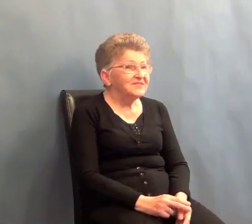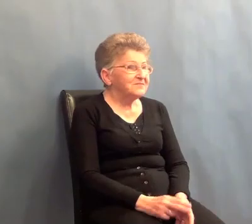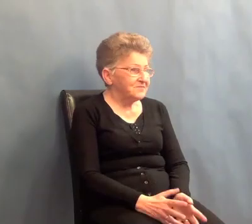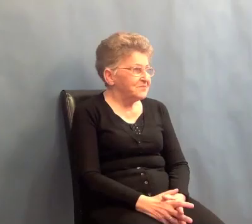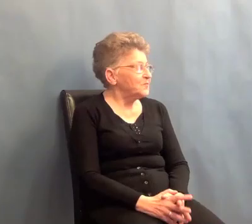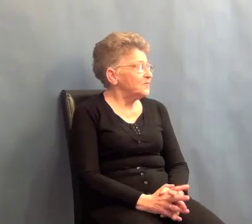Godzina.